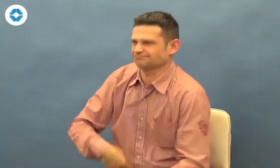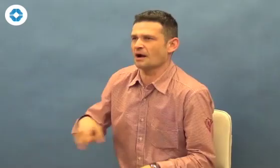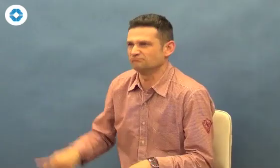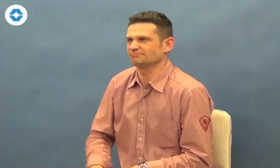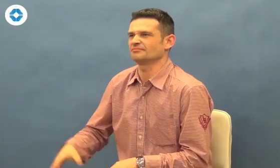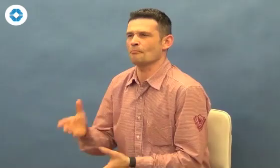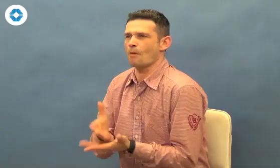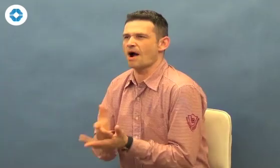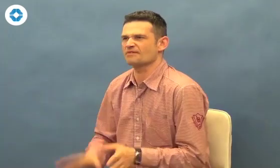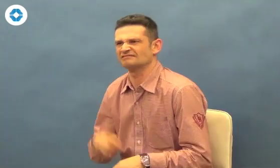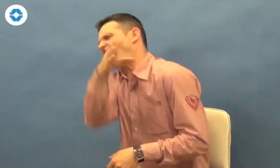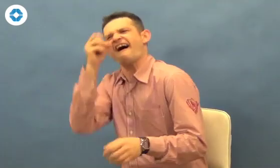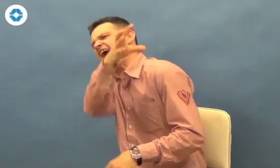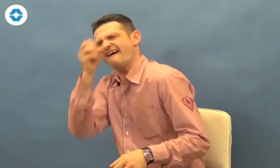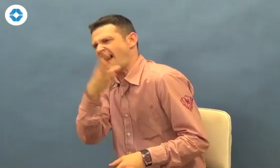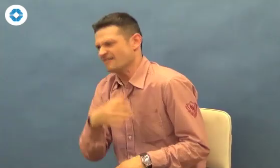Pies chce pomóc chłopcu, biegnie obok nich i szczeka.